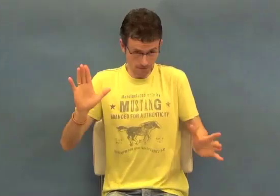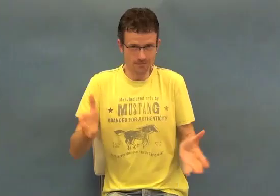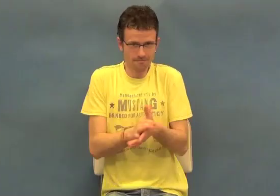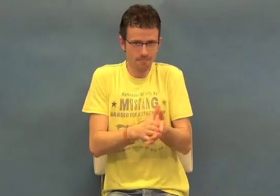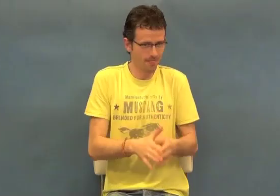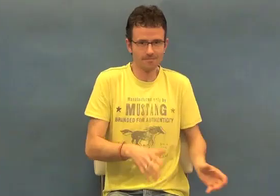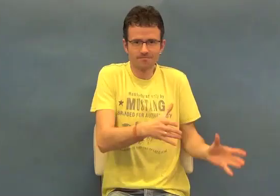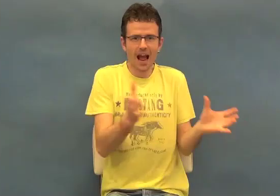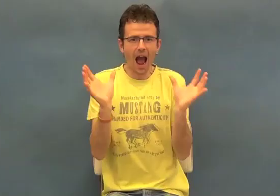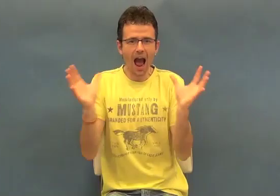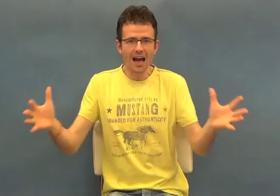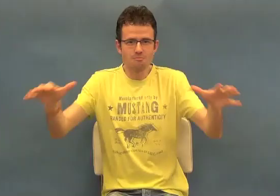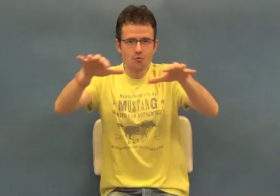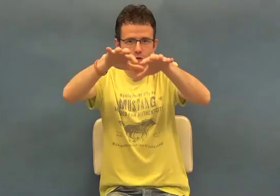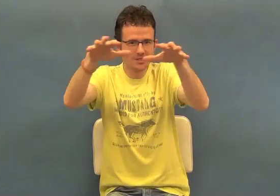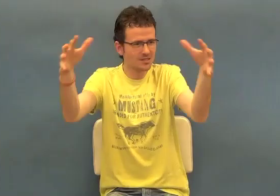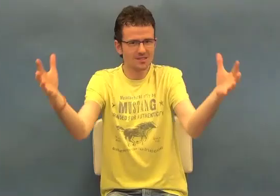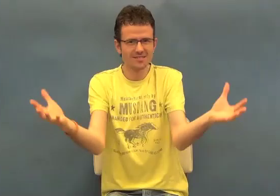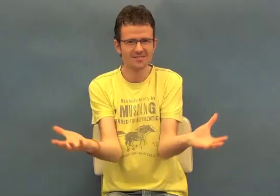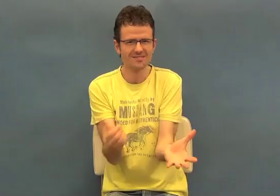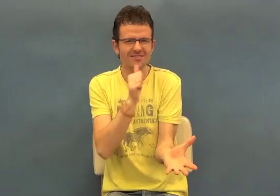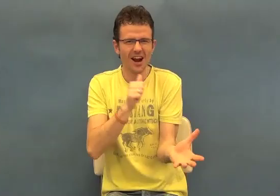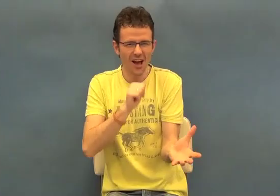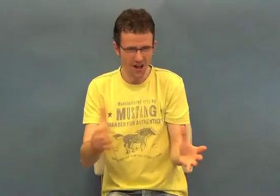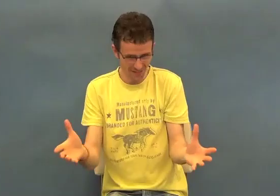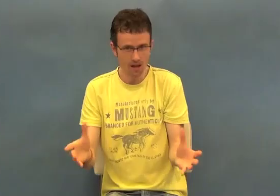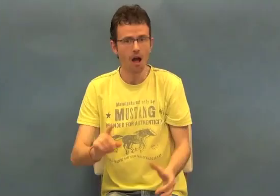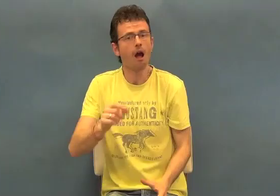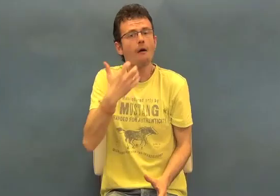Zatarł rączki i wziął arbuza.